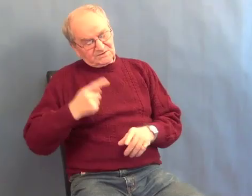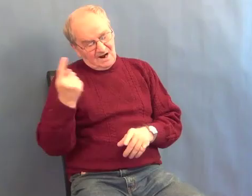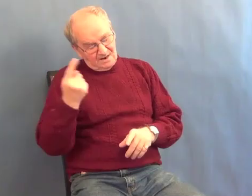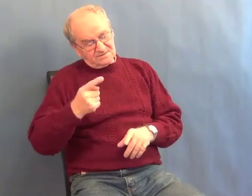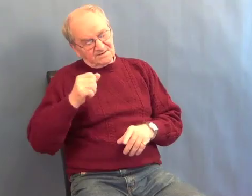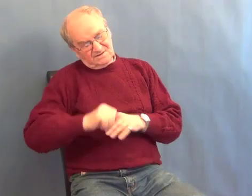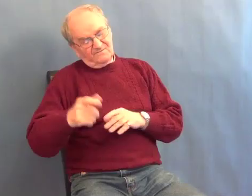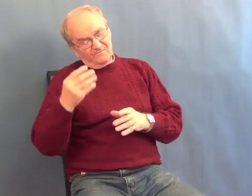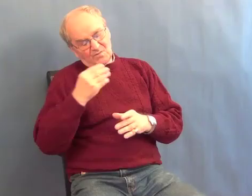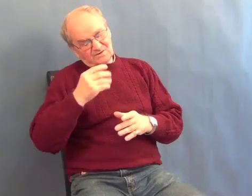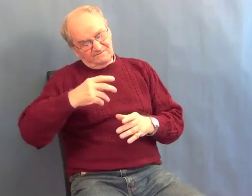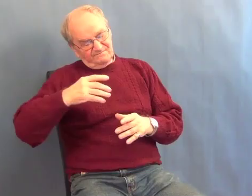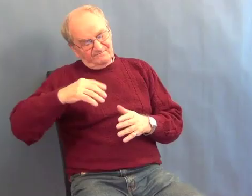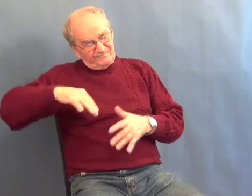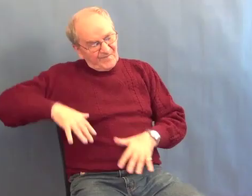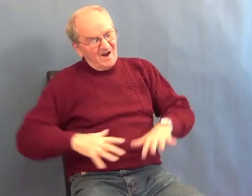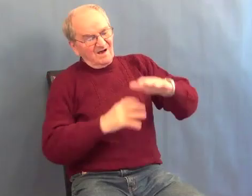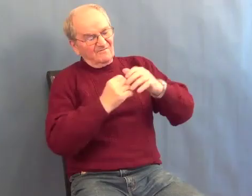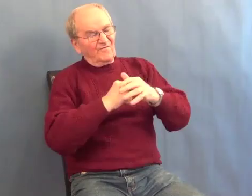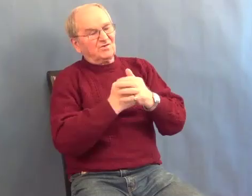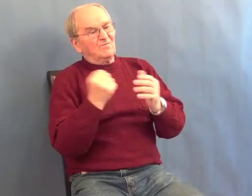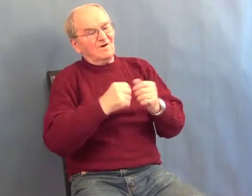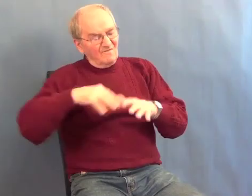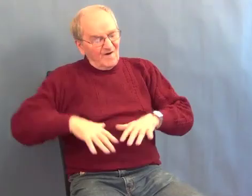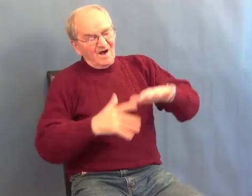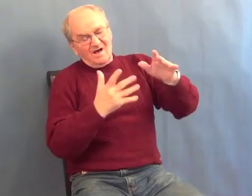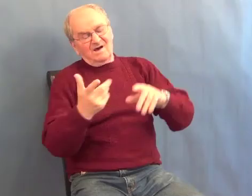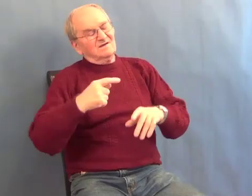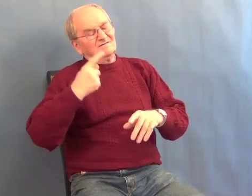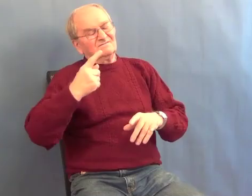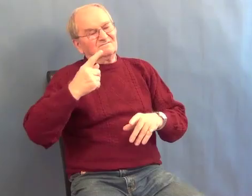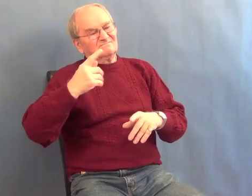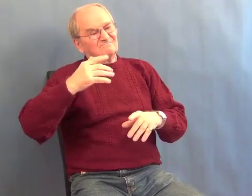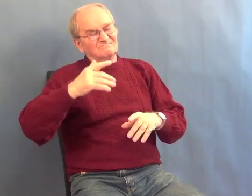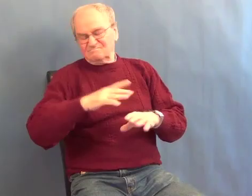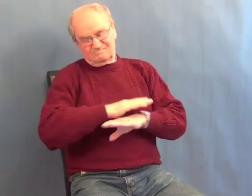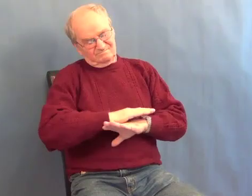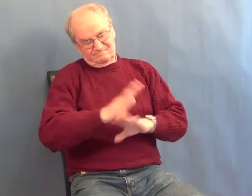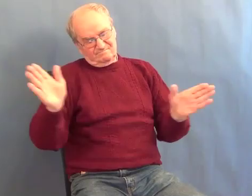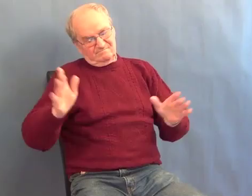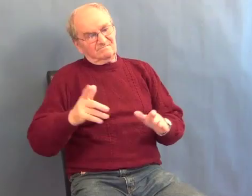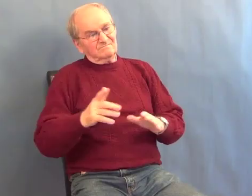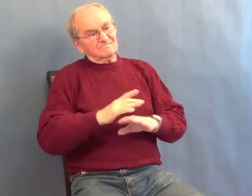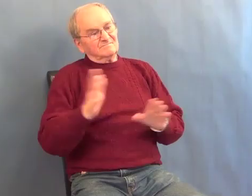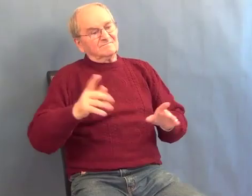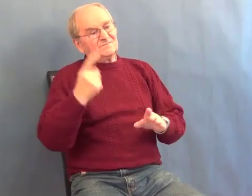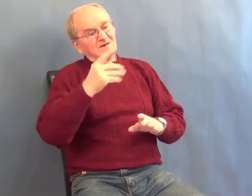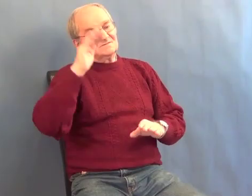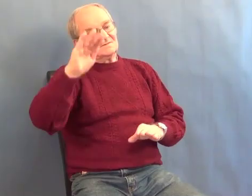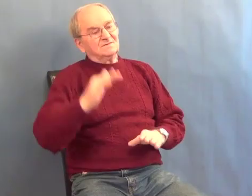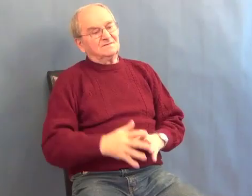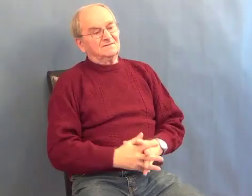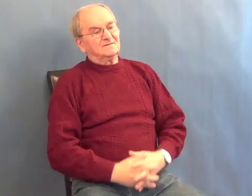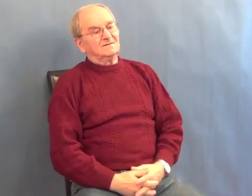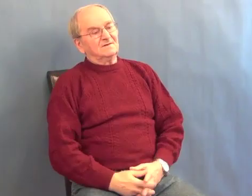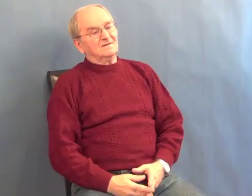Nie wolno, jest widoczny ten znak przyklejony gdzieś.